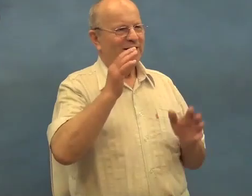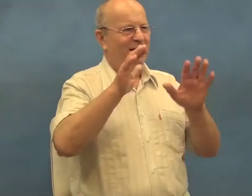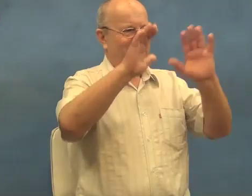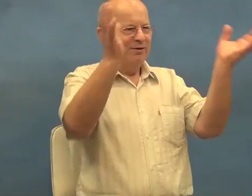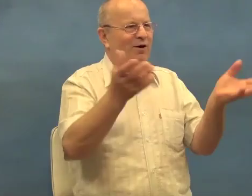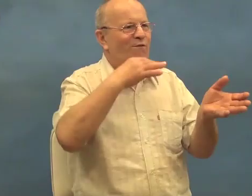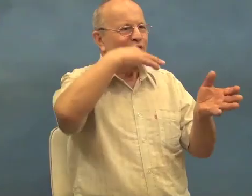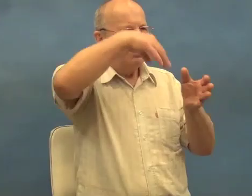Akwarium w kształcie kuli.